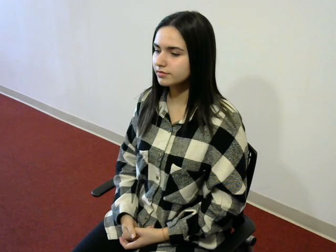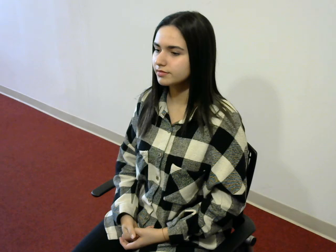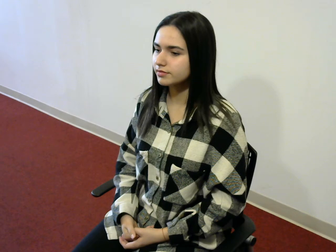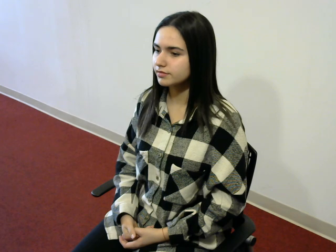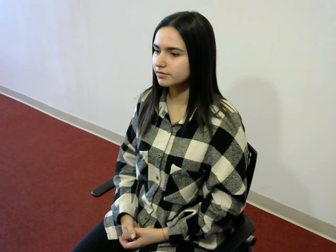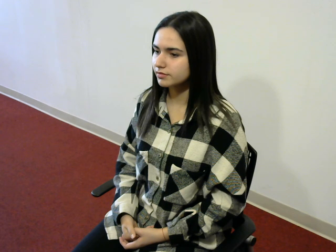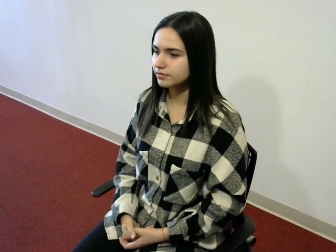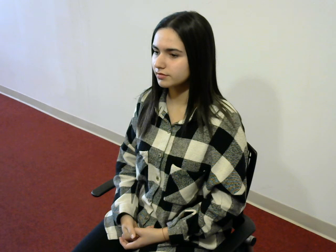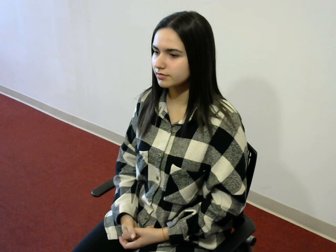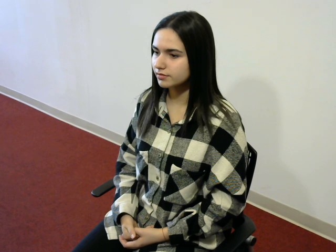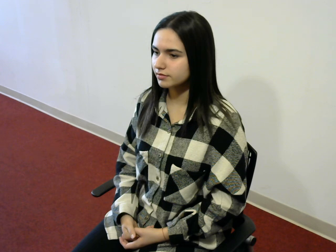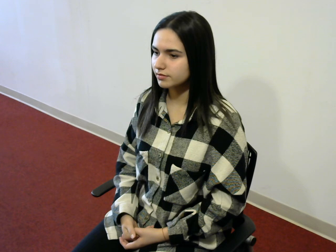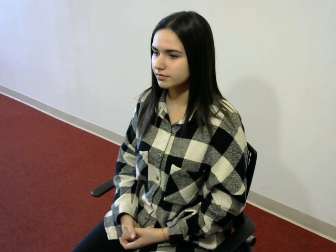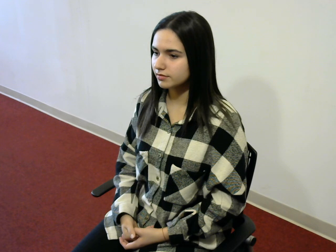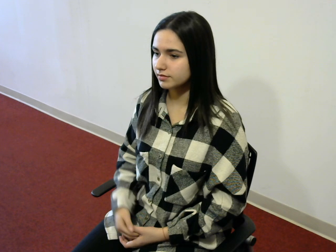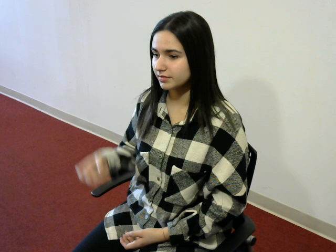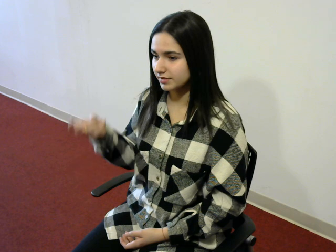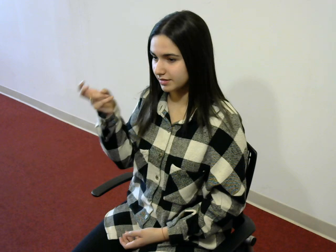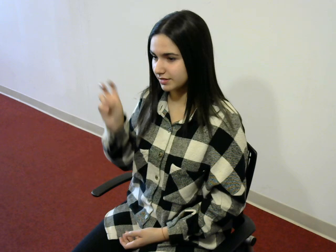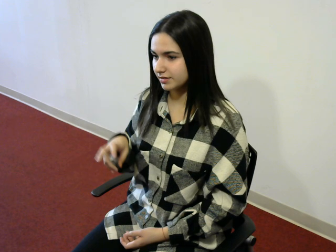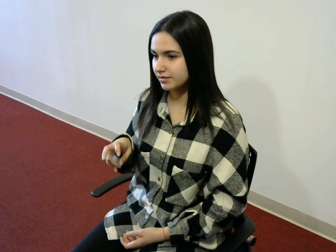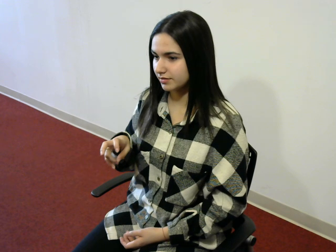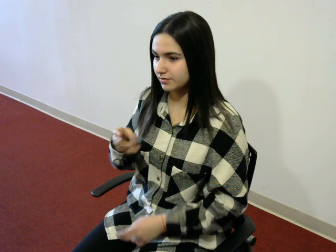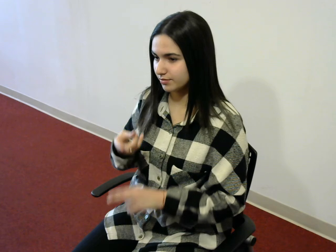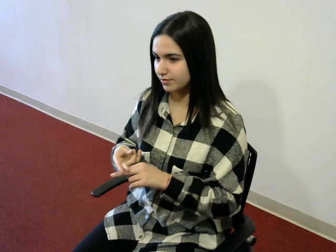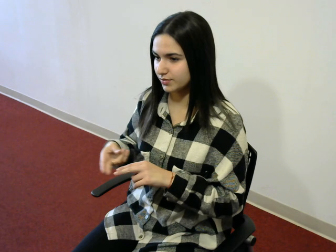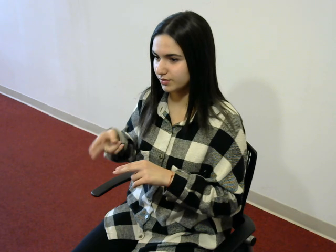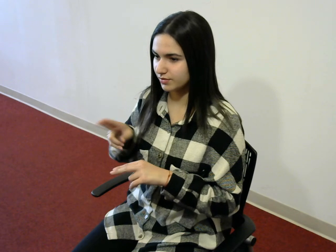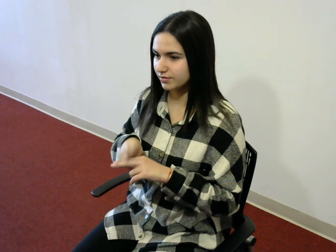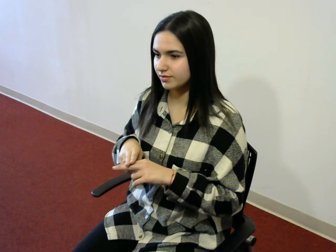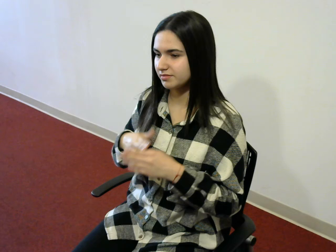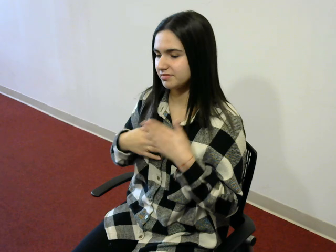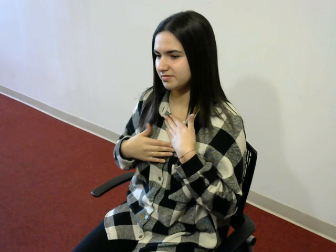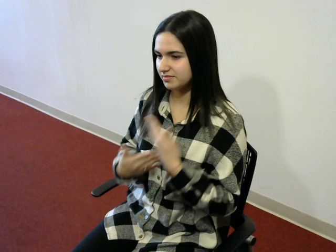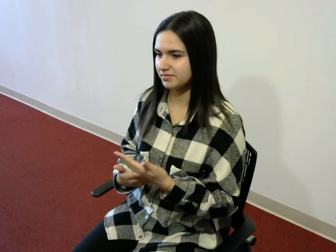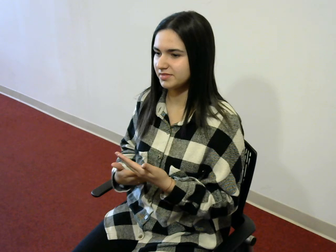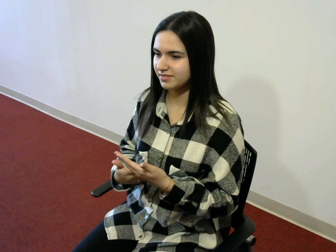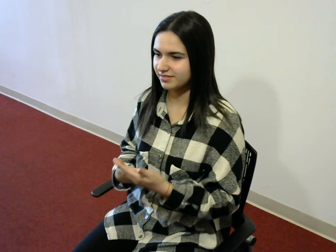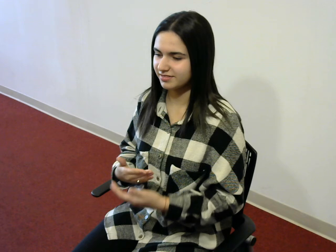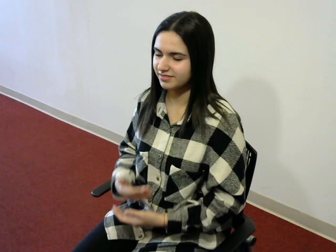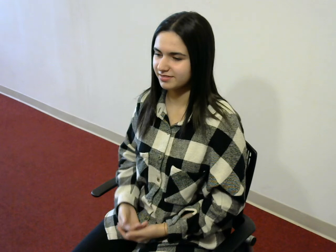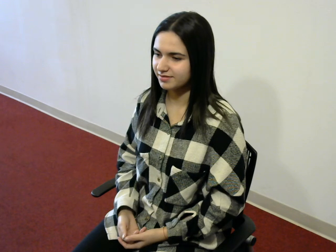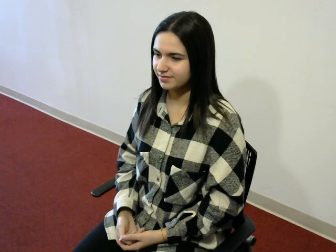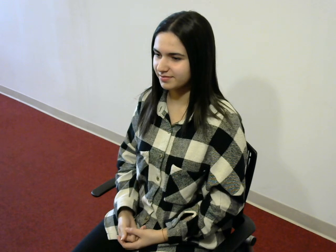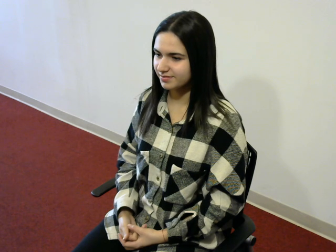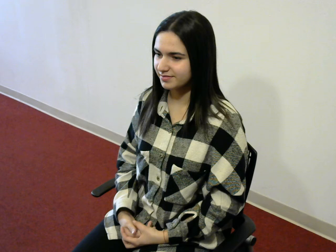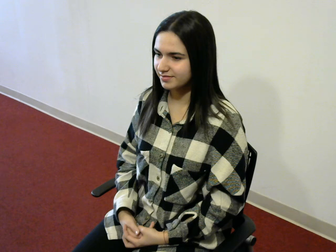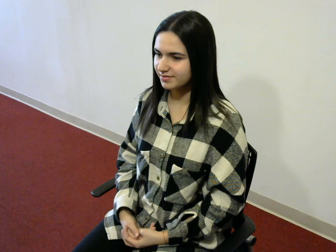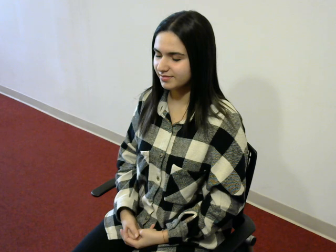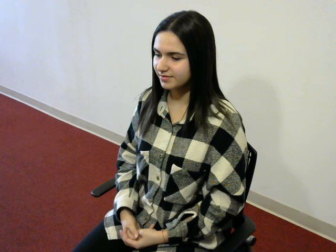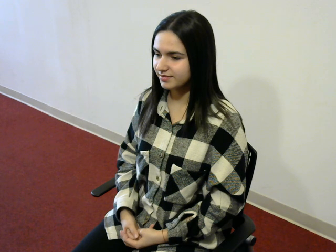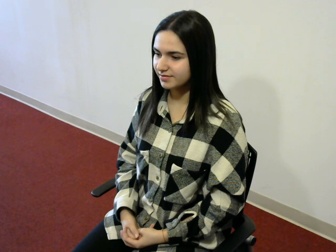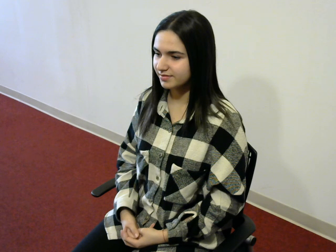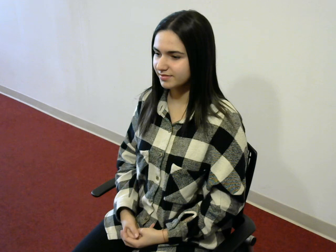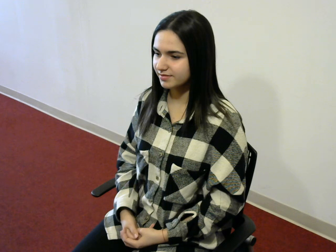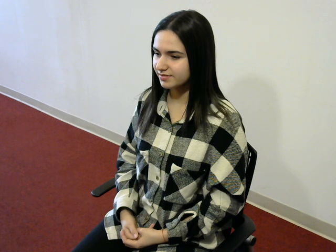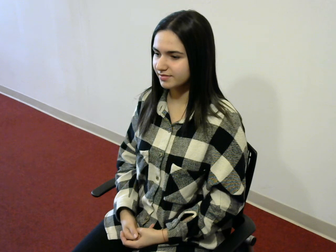Gəldiyinizə görə minnətdaram